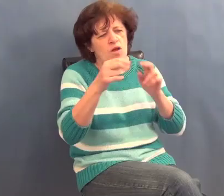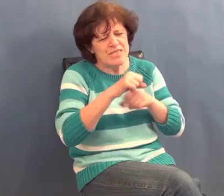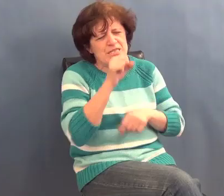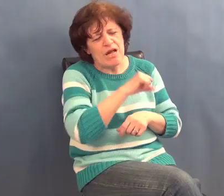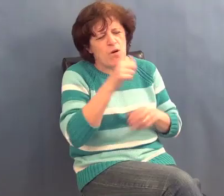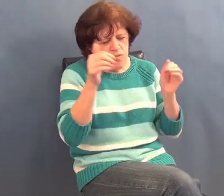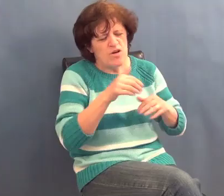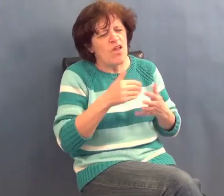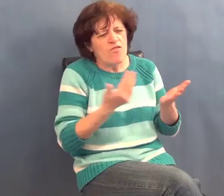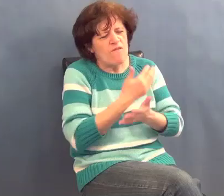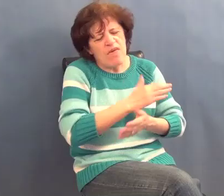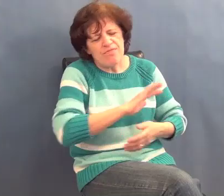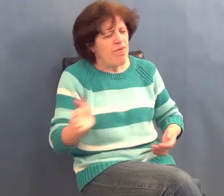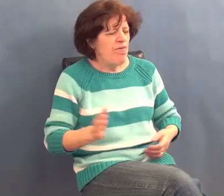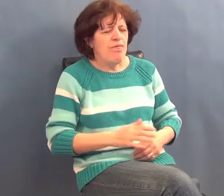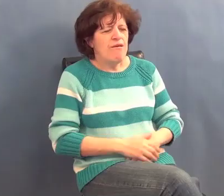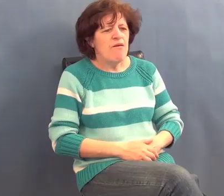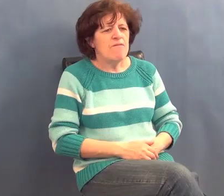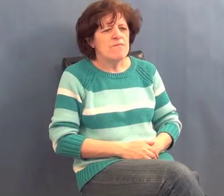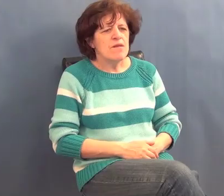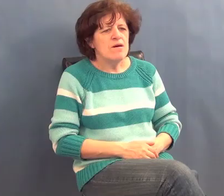Tor jest stary, można nowy, ale nie.